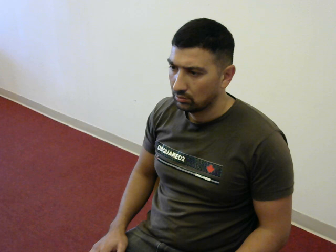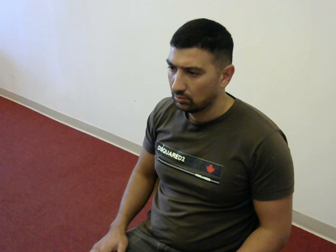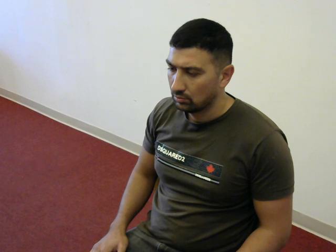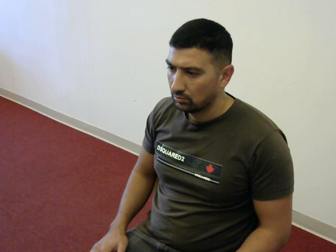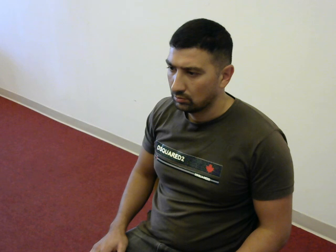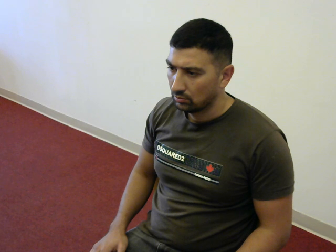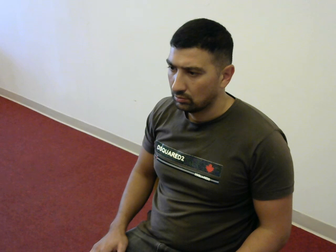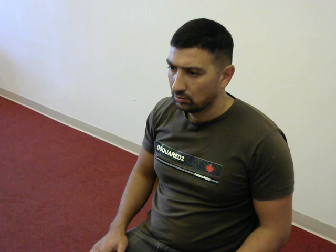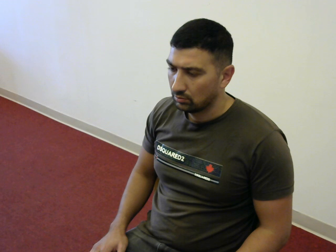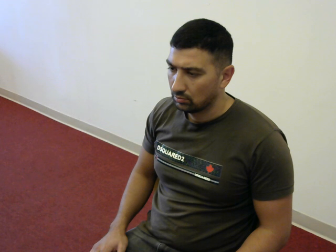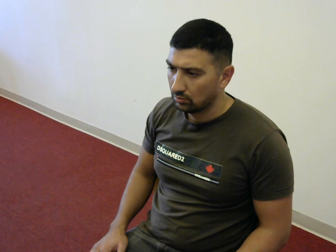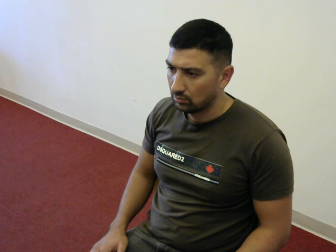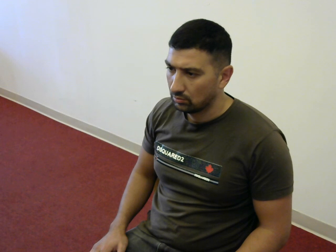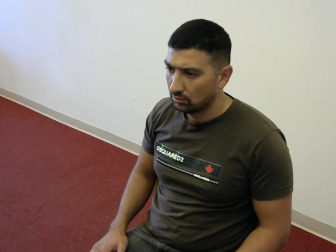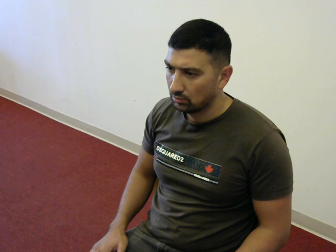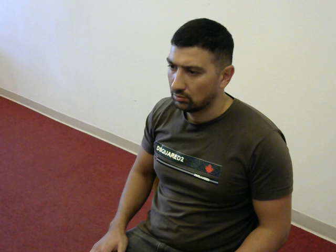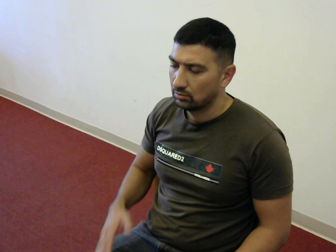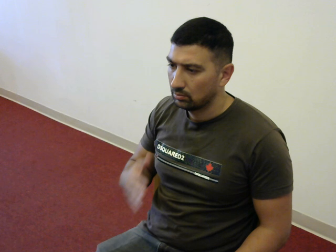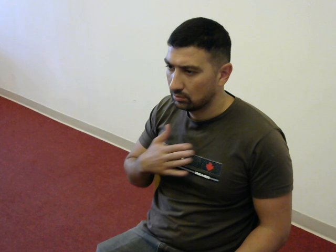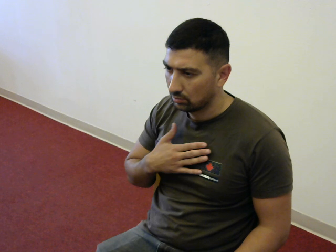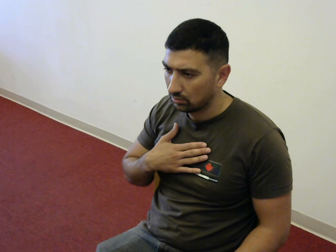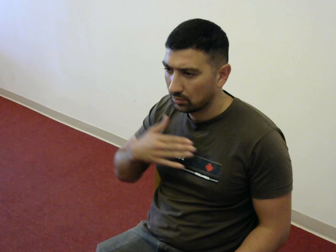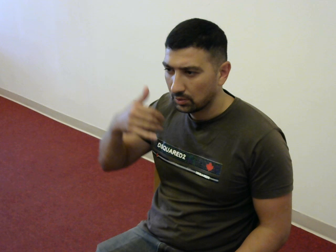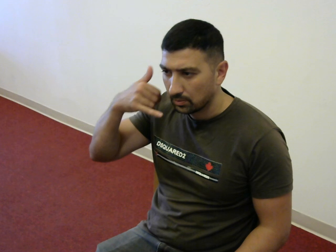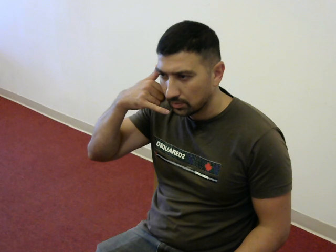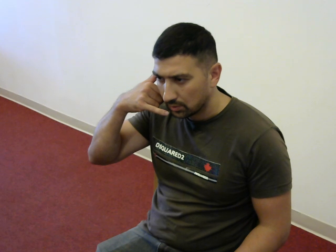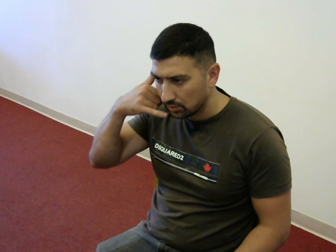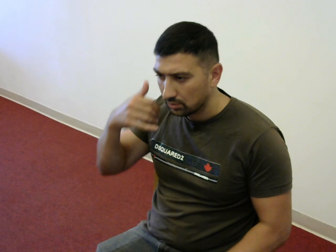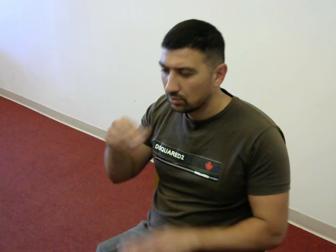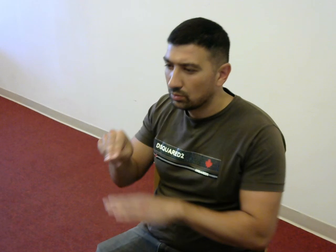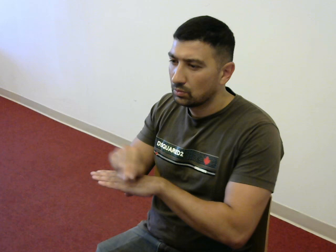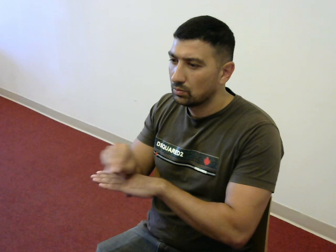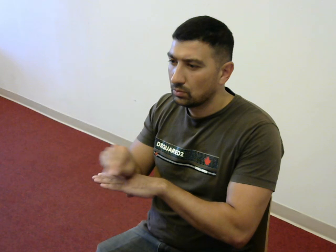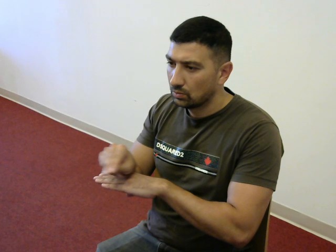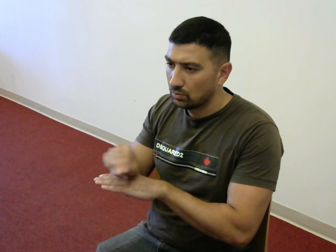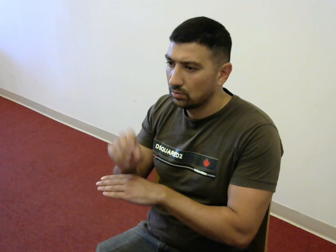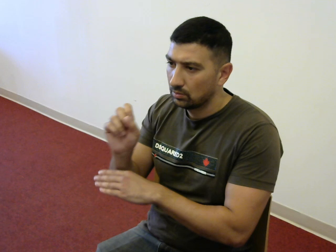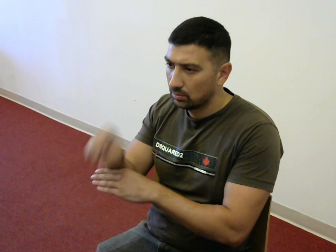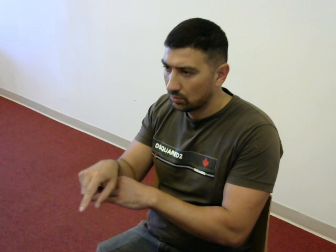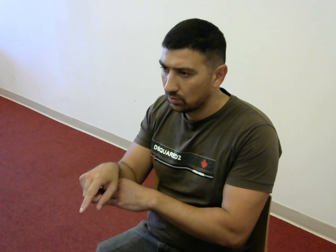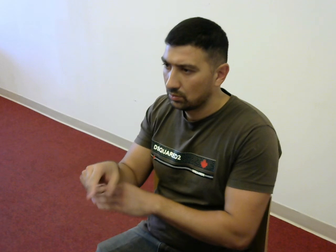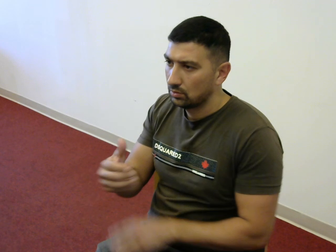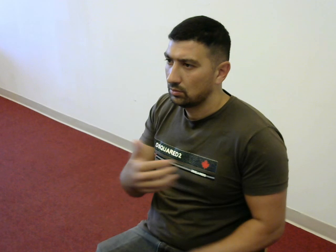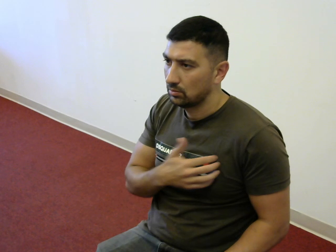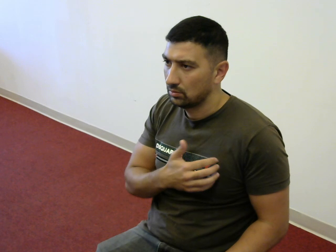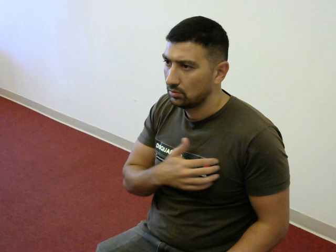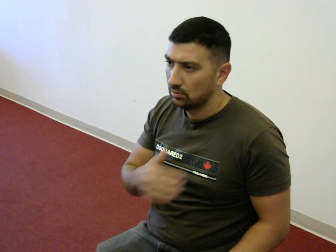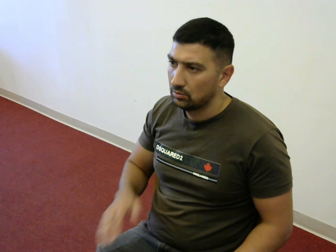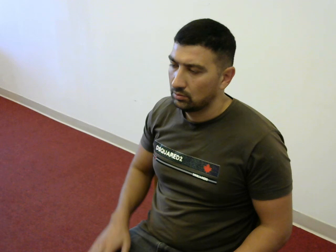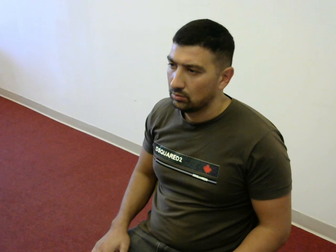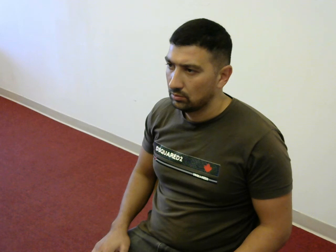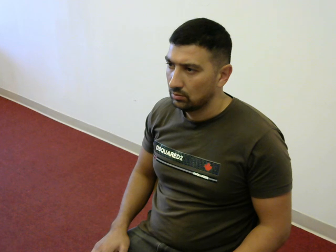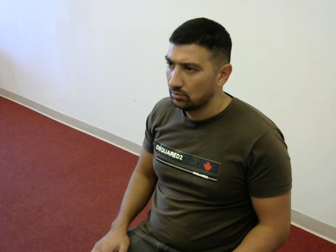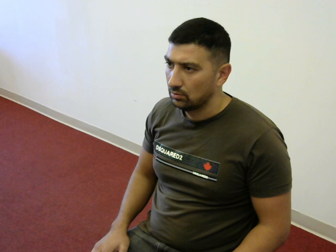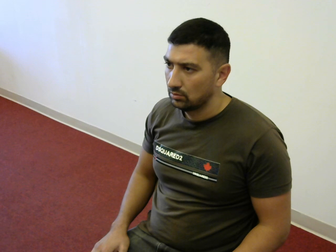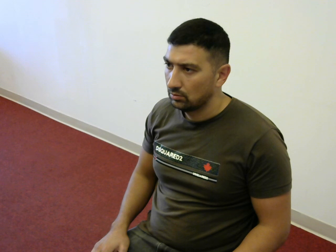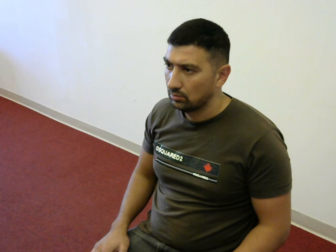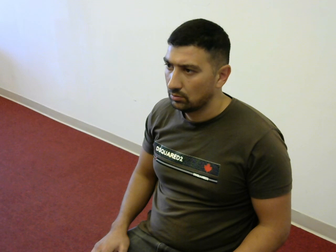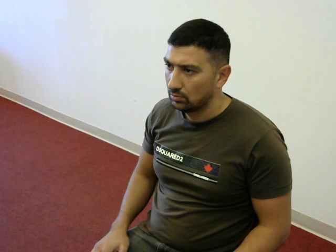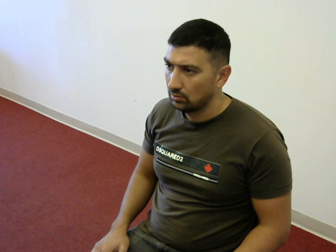Mən telefonu təmir etdirmək istəyirəm